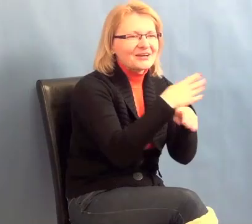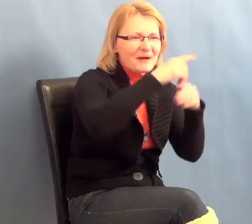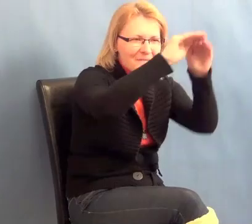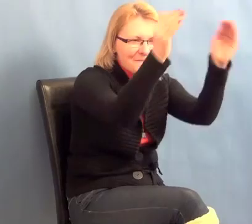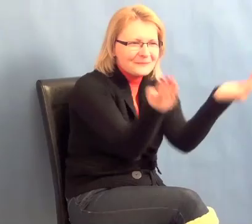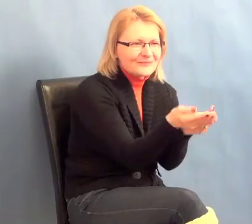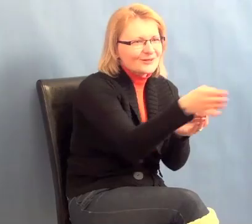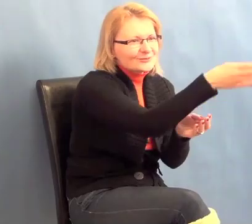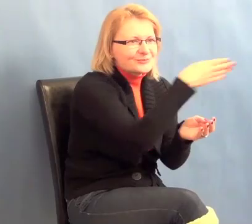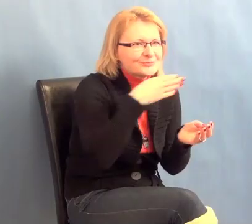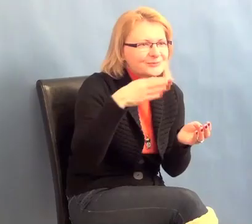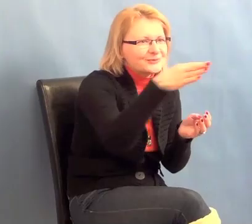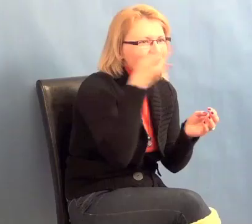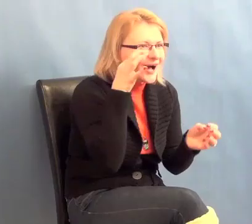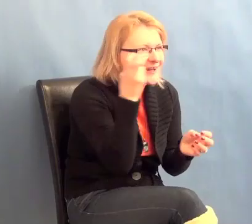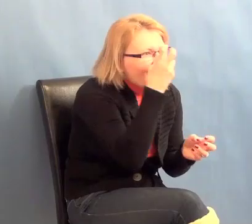Ryba pływa w kuli.